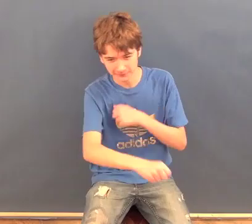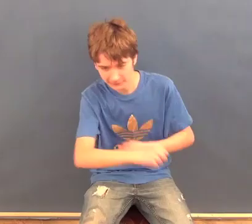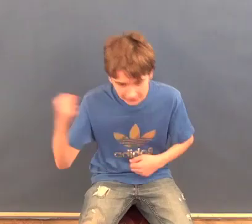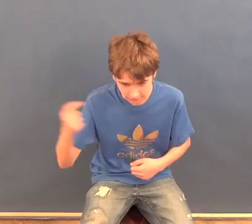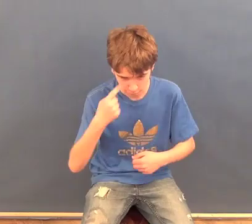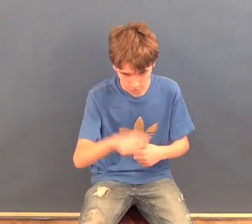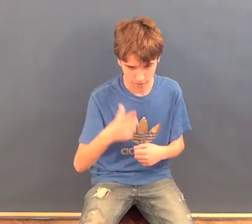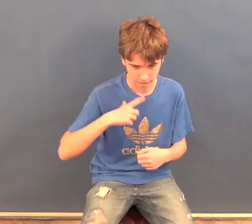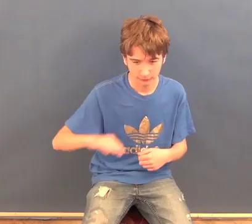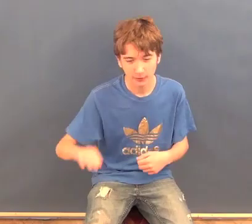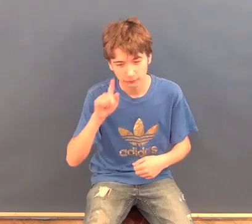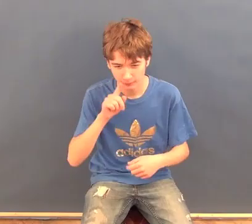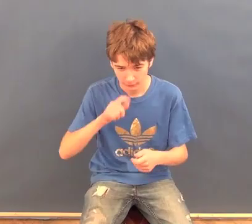Widzi, że mały chłopiec gra na kawałku płotu jak na cymbałkach.